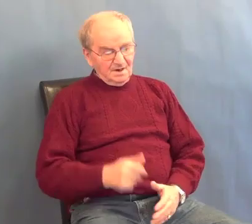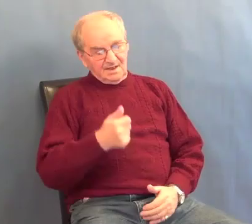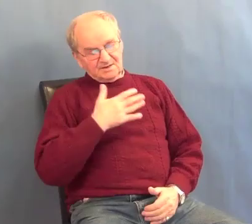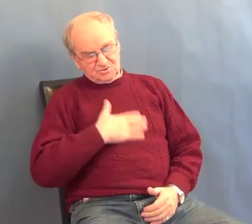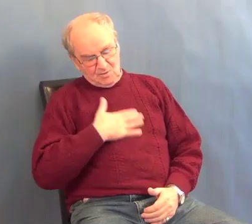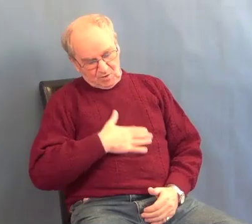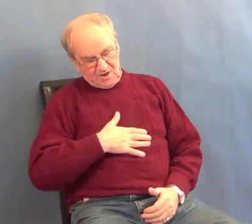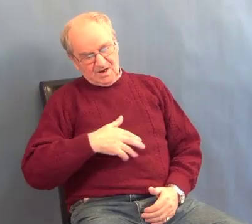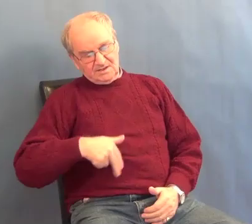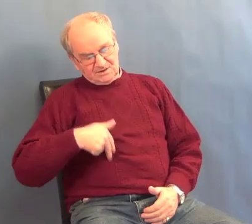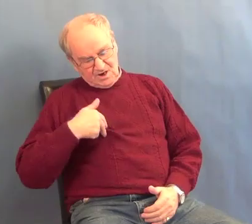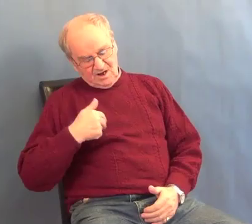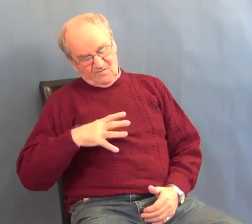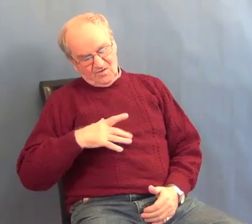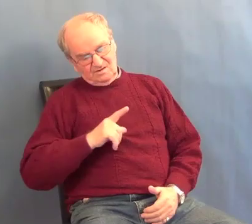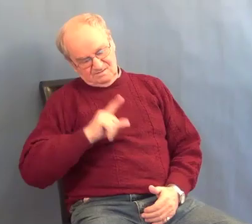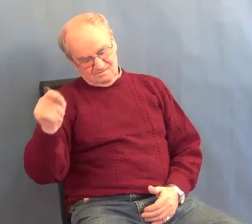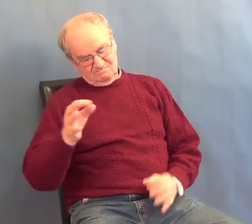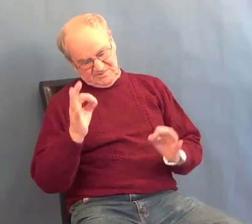Po pierwsze sobotę i niedzielę rezerwuję na wyjazd.